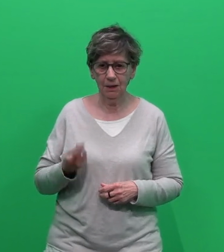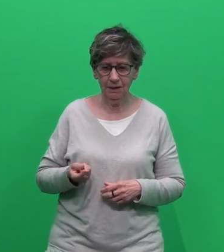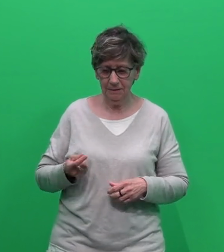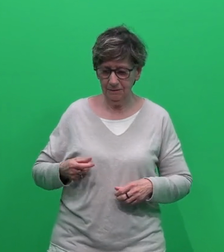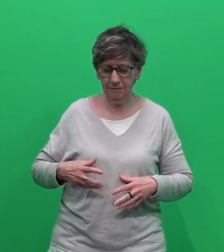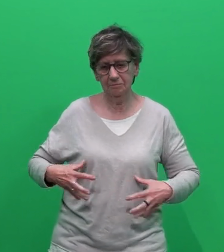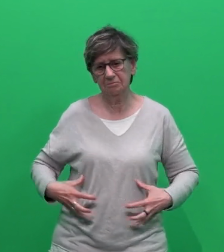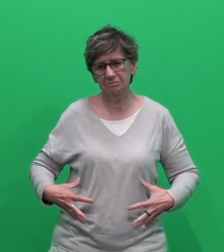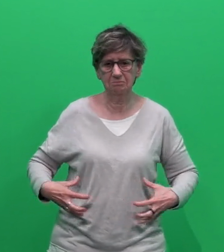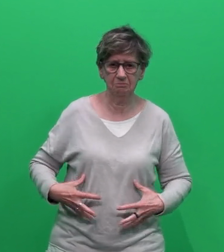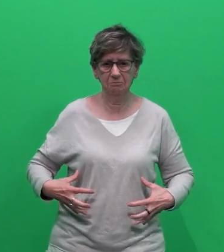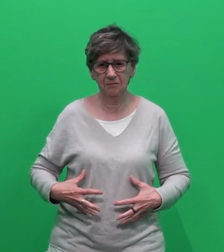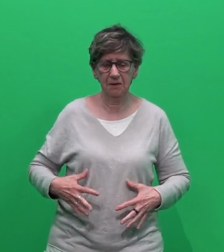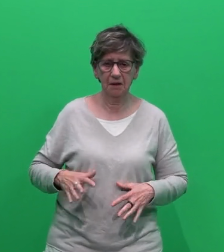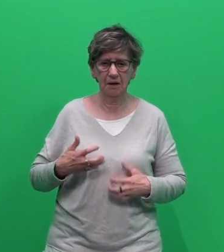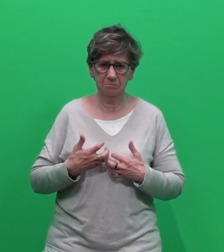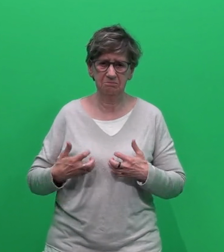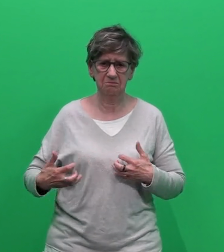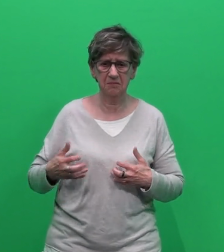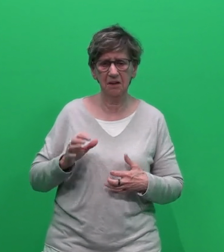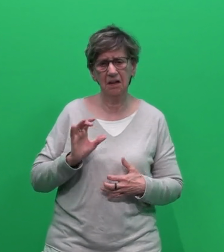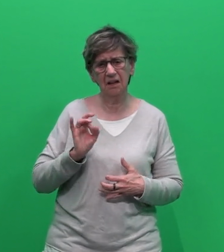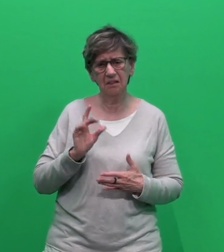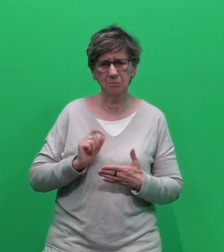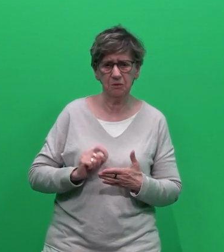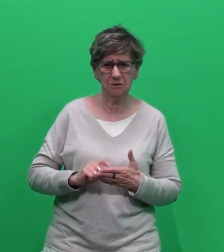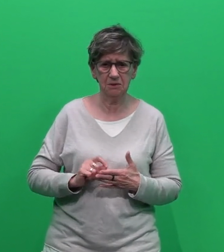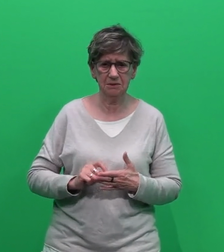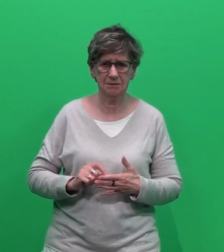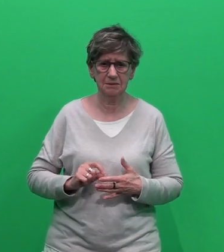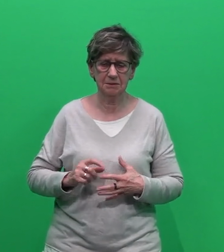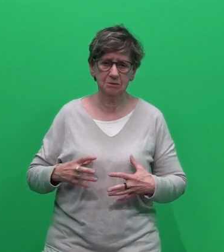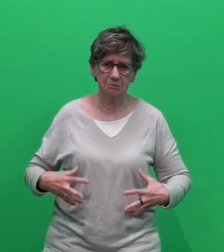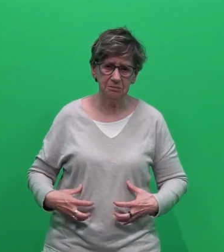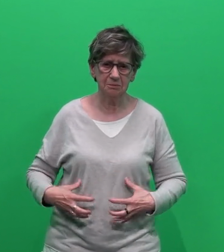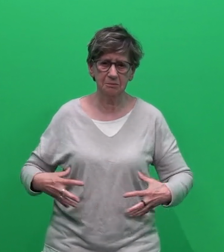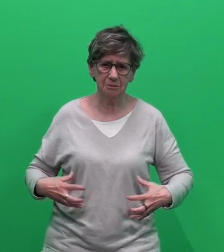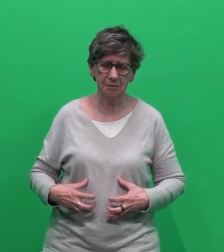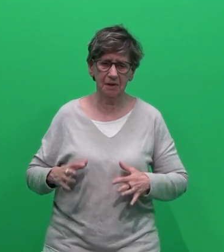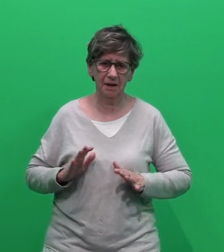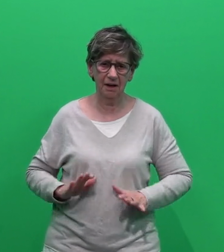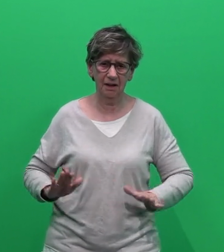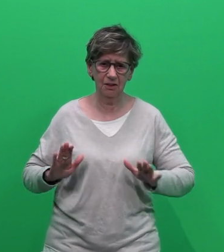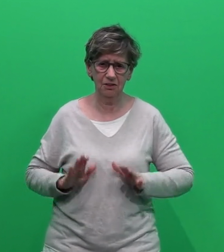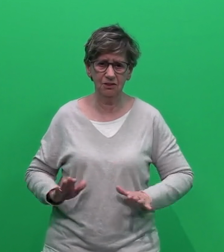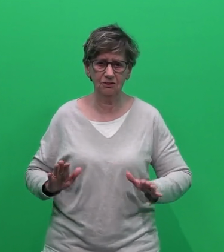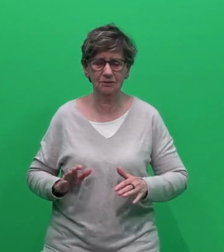La següent contracció pot durar quinze minuts, va lent.